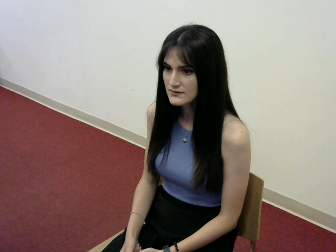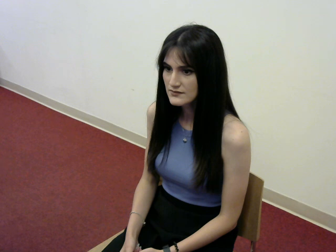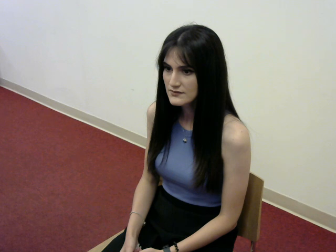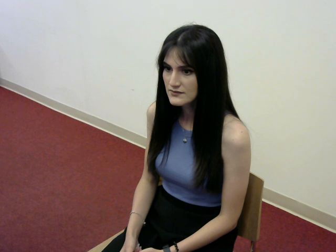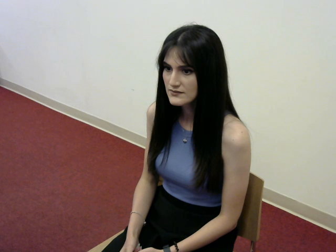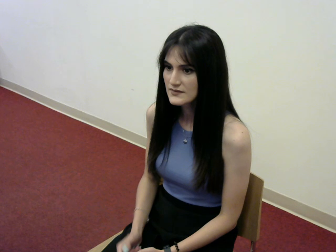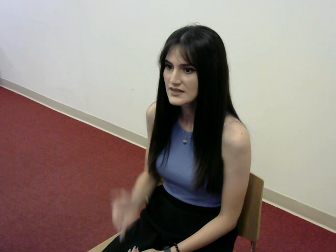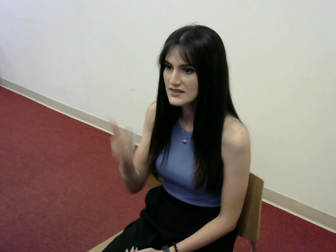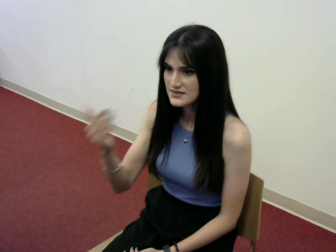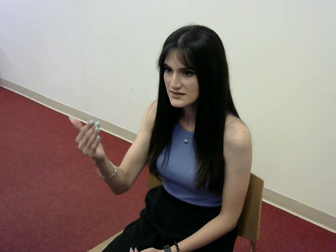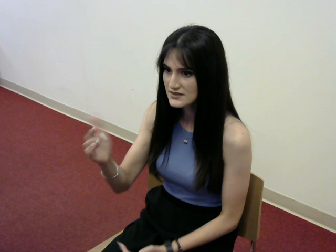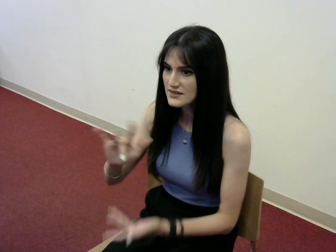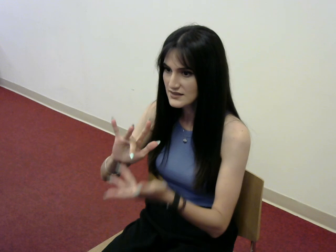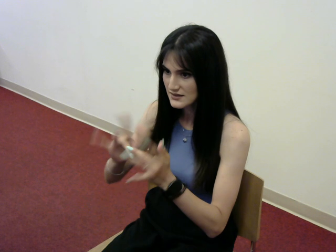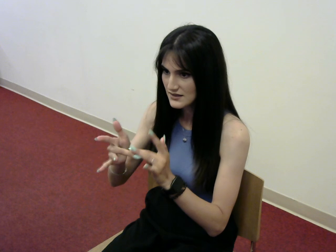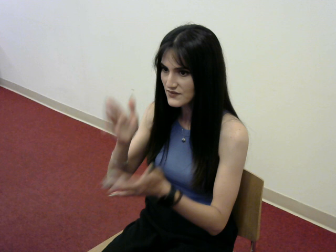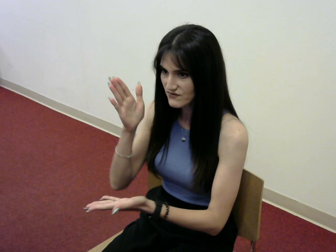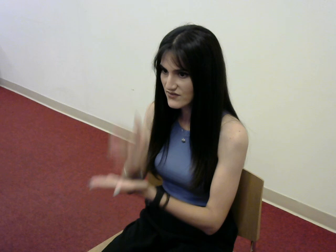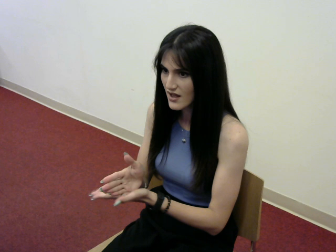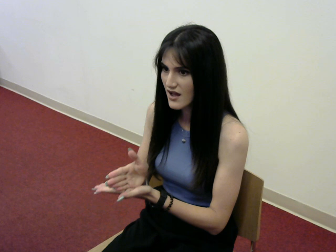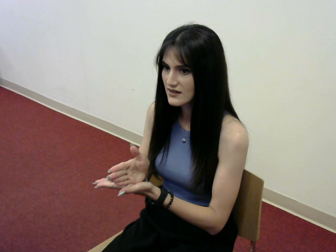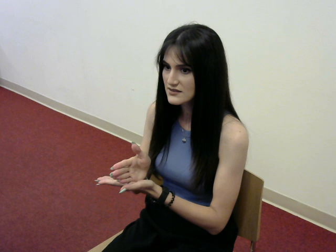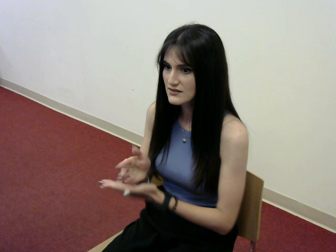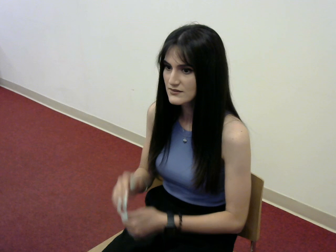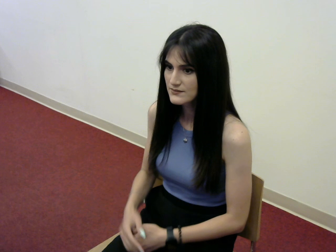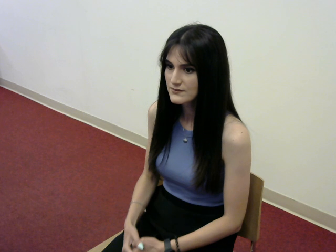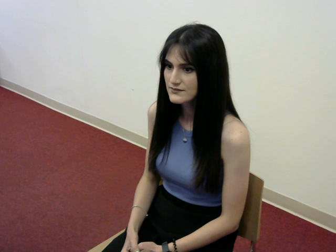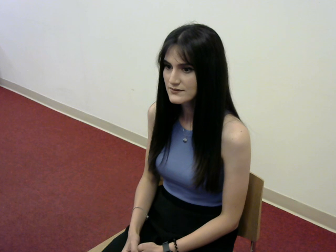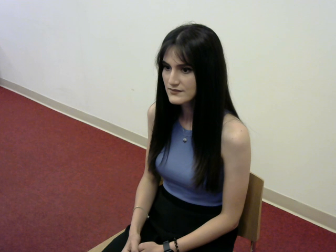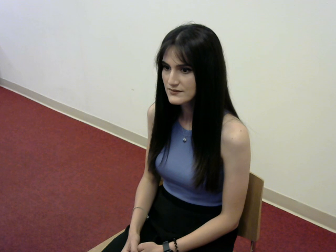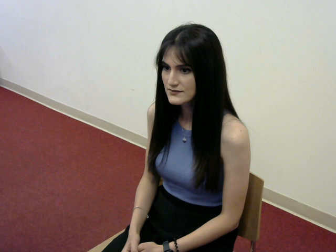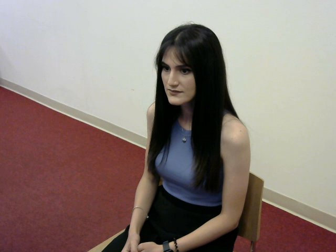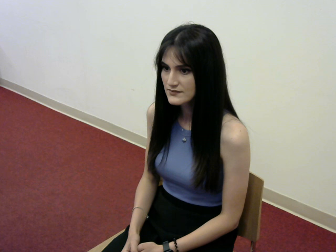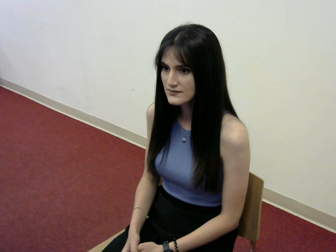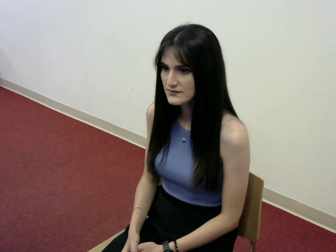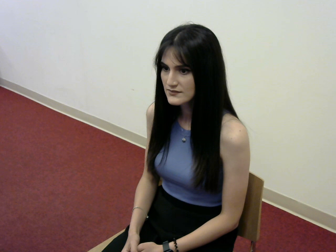Sizdə internet varmı?